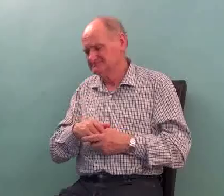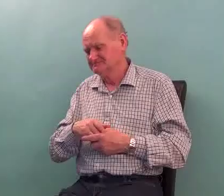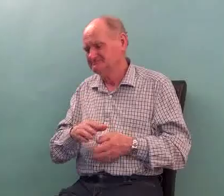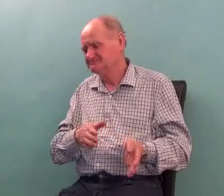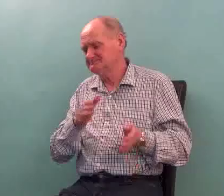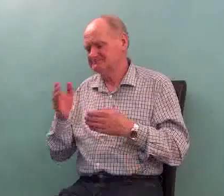Następny.